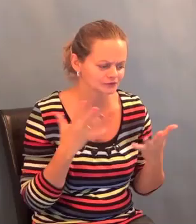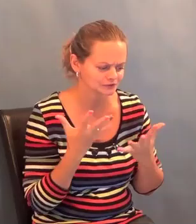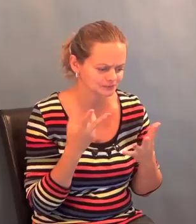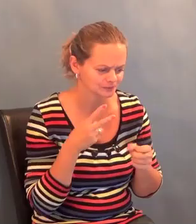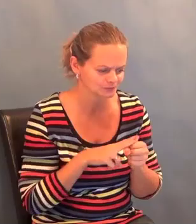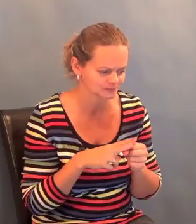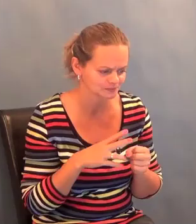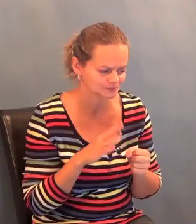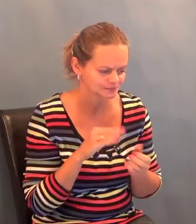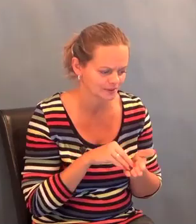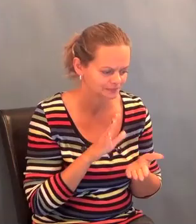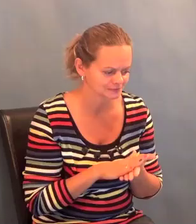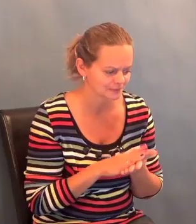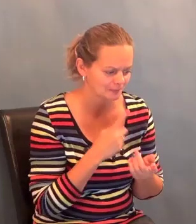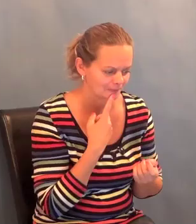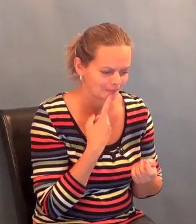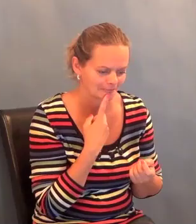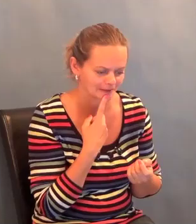Który termin masz wolny?